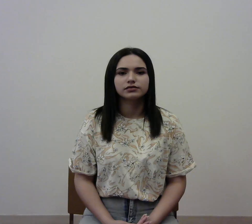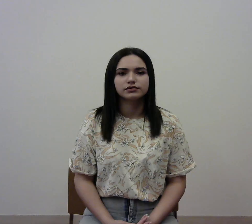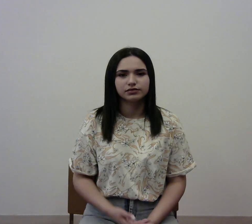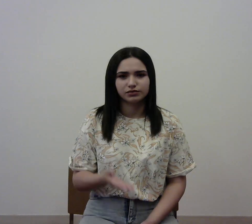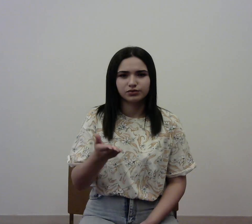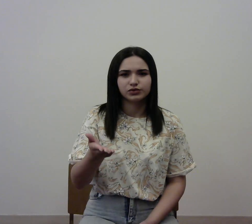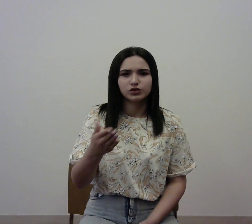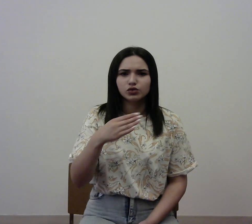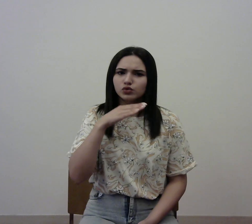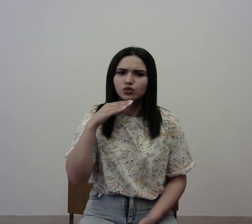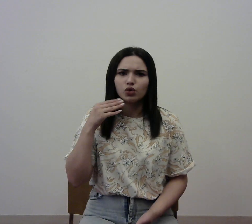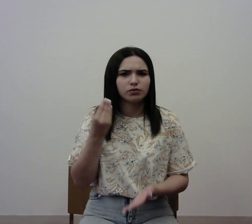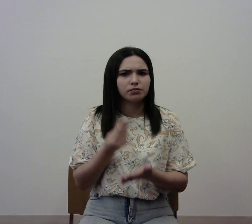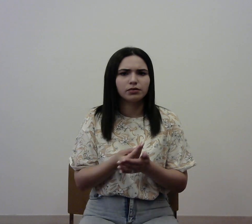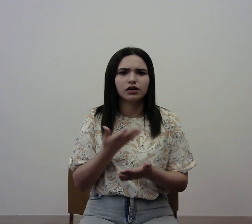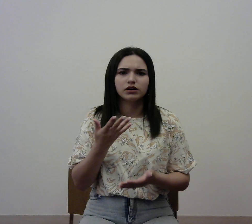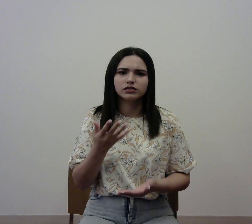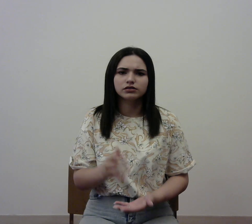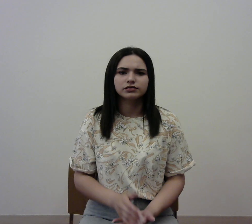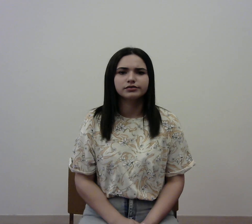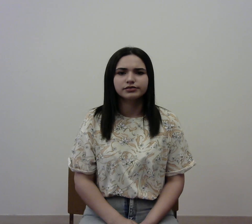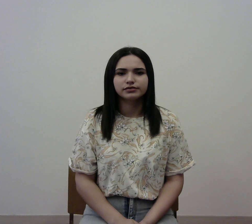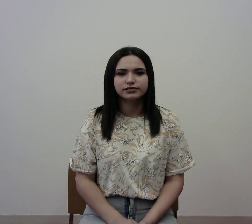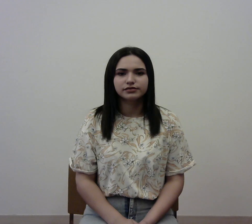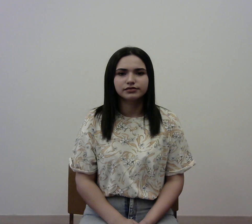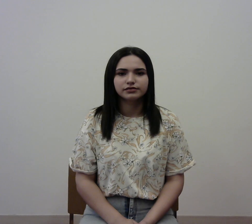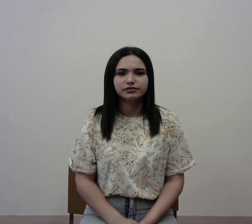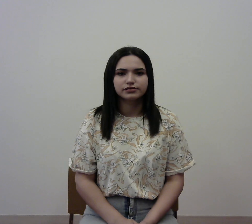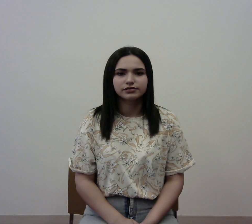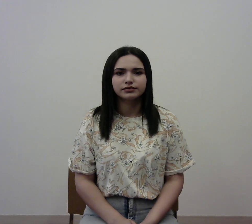Bu çox bahadır